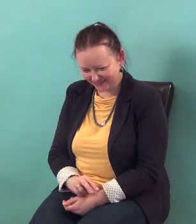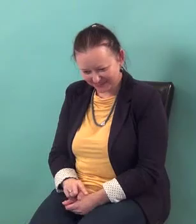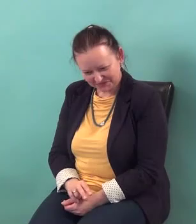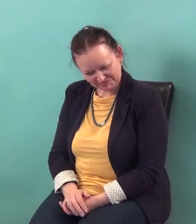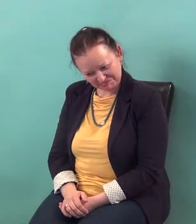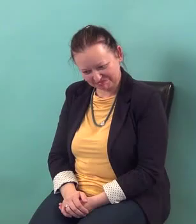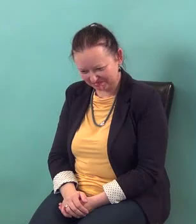Dwie godziny.